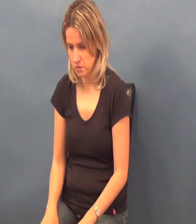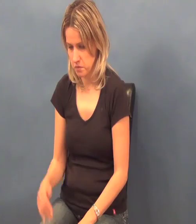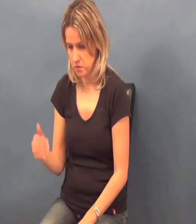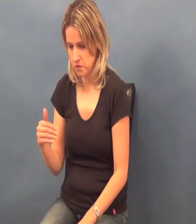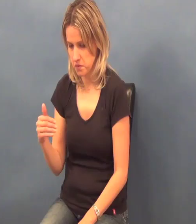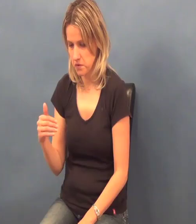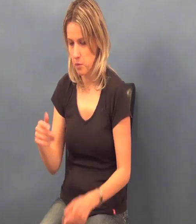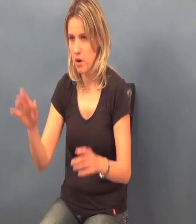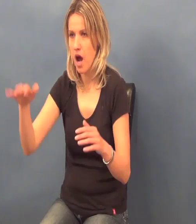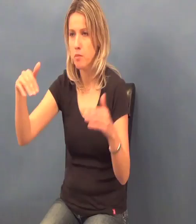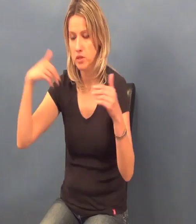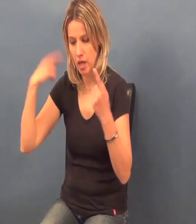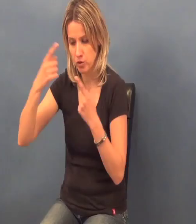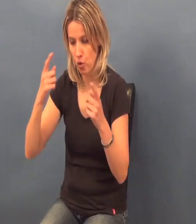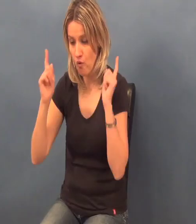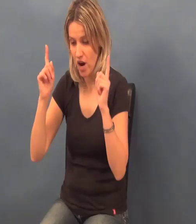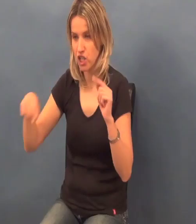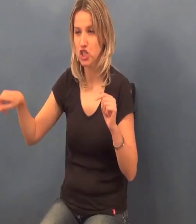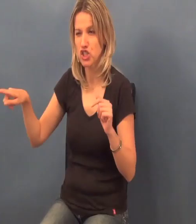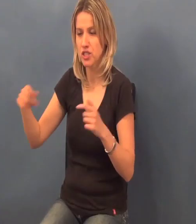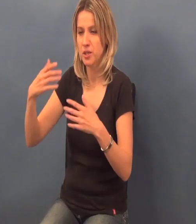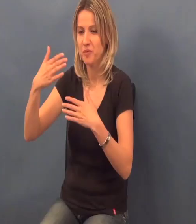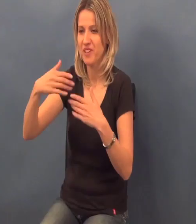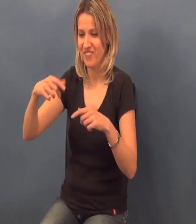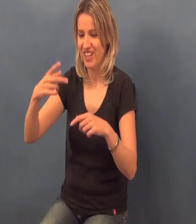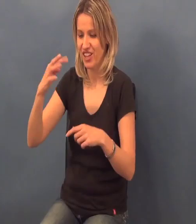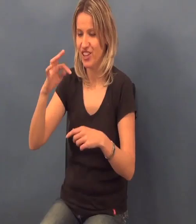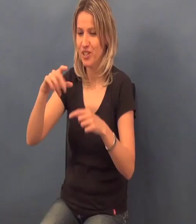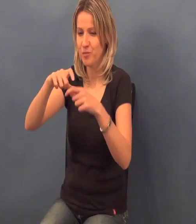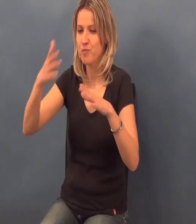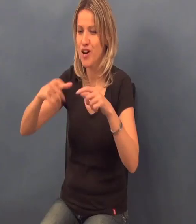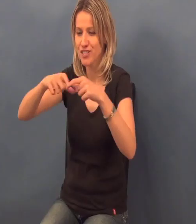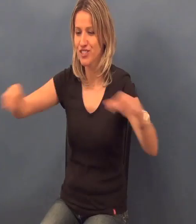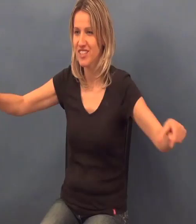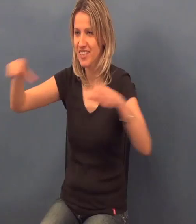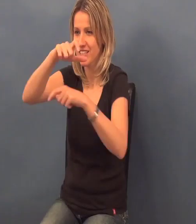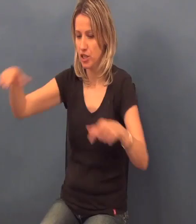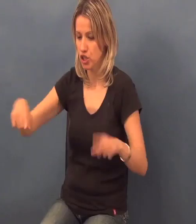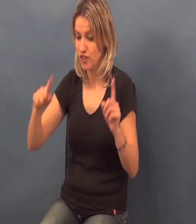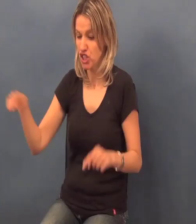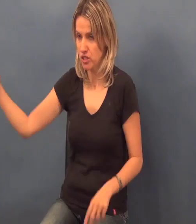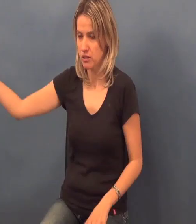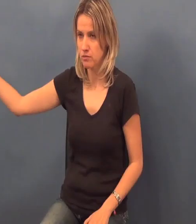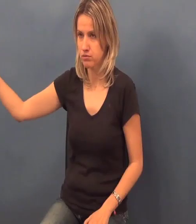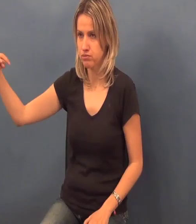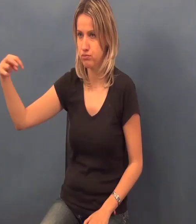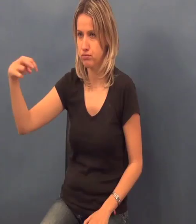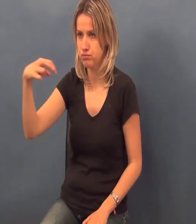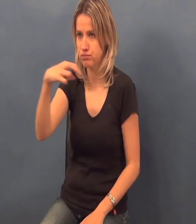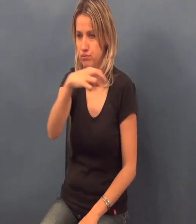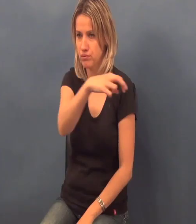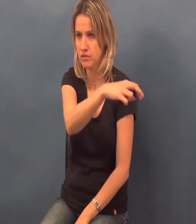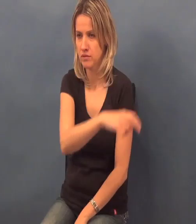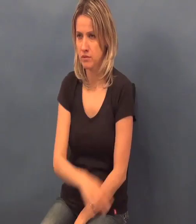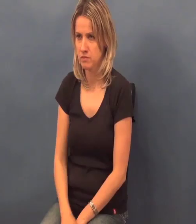Może. Ja myślę, że trzeba uważać tam na tory kolejowe, uważać na przejeżdżający pociąg.